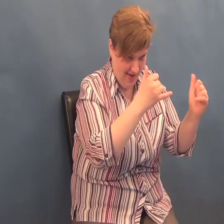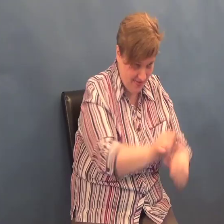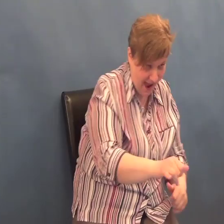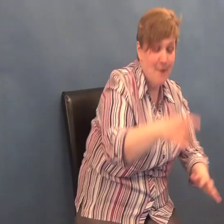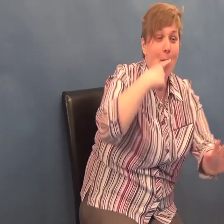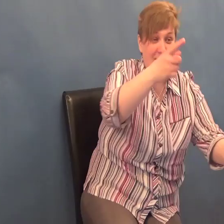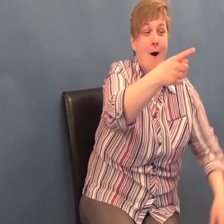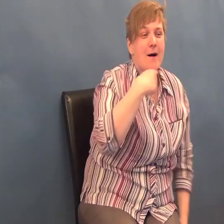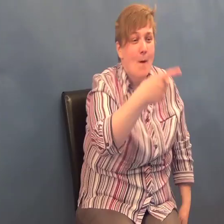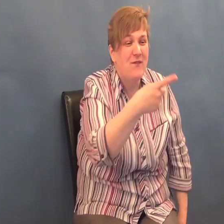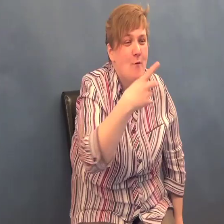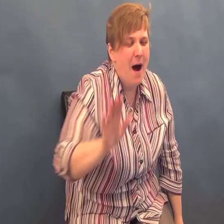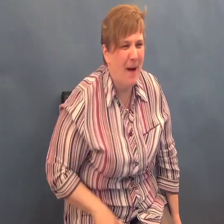Mówiłam o psie, tak?